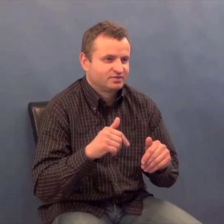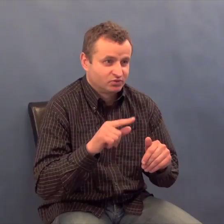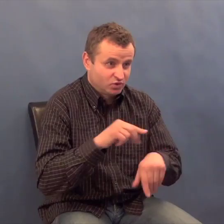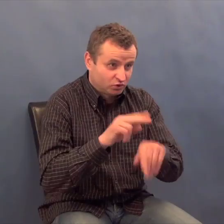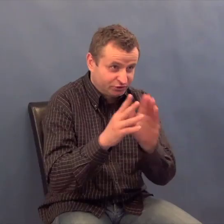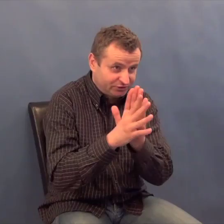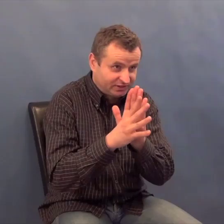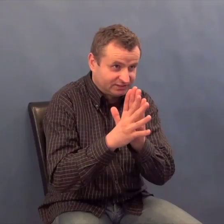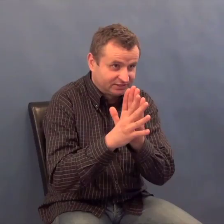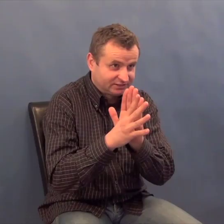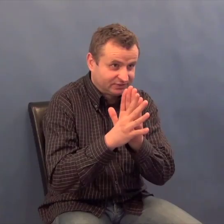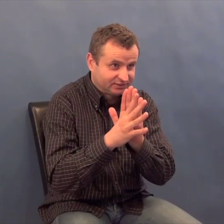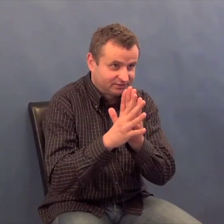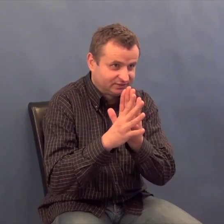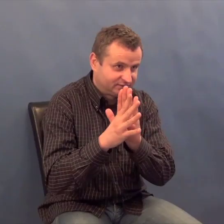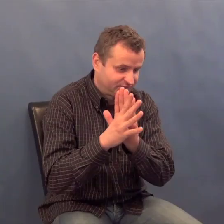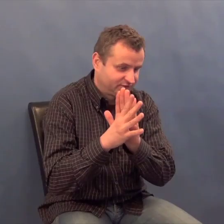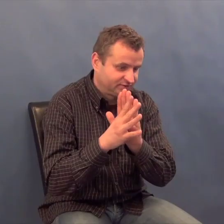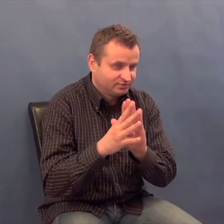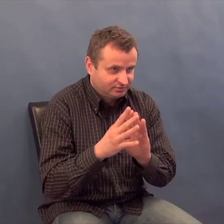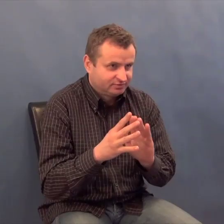O godzinie dziewiętnastej?